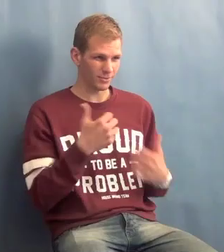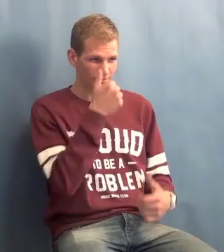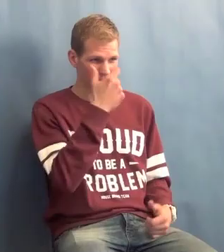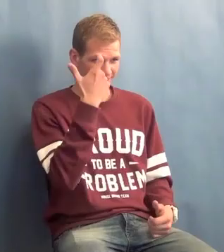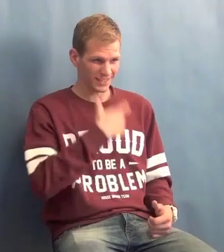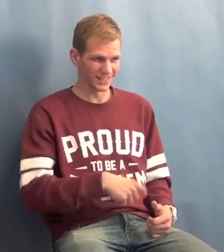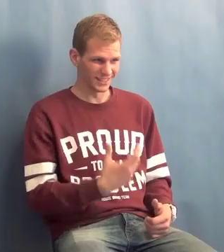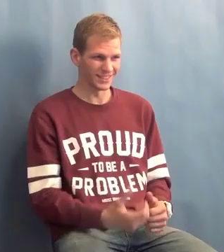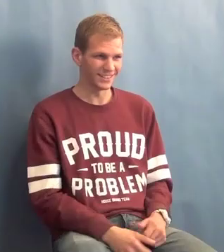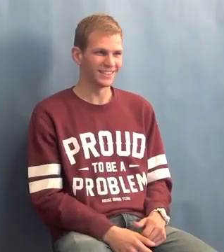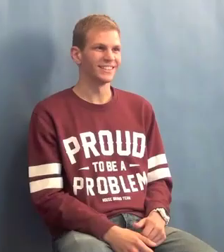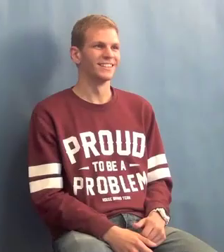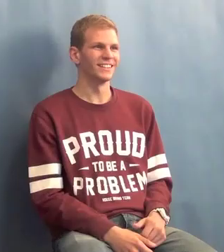Aby opalić się na brązowo, chcesz?